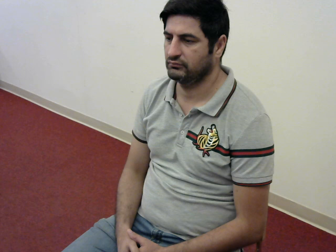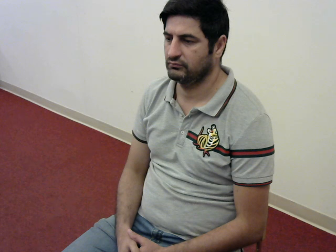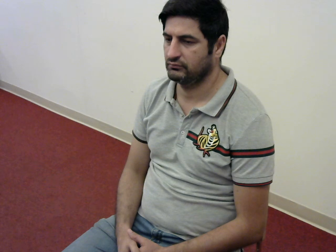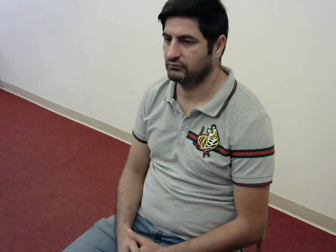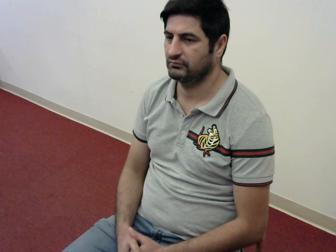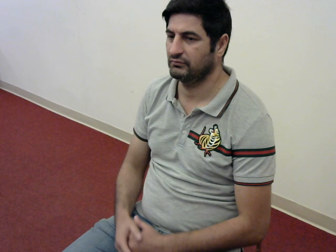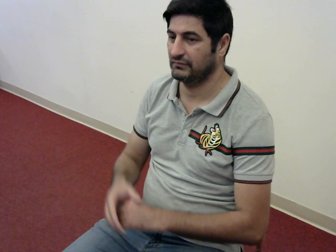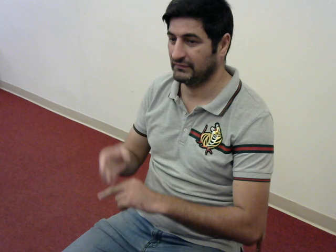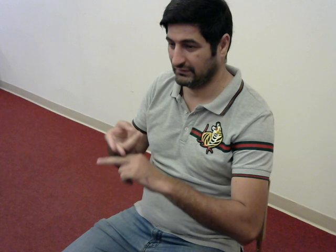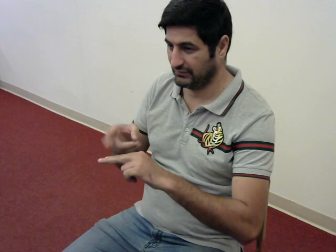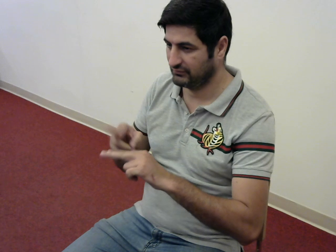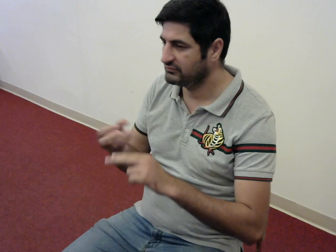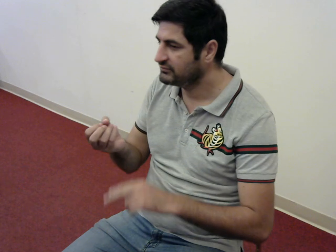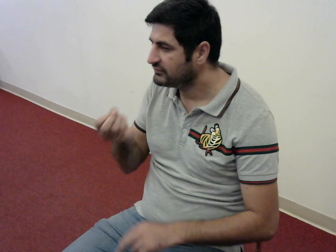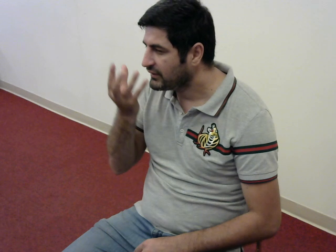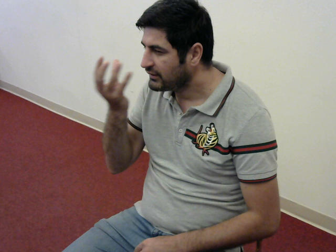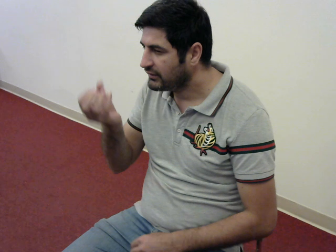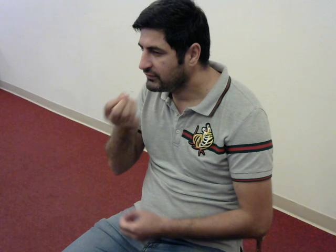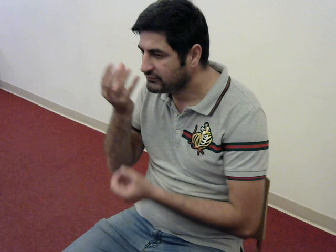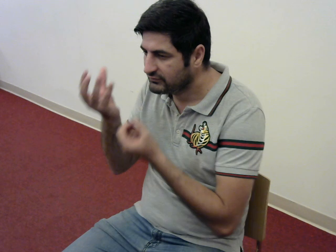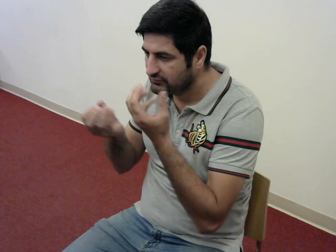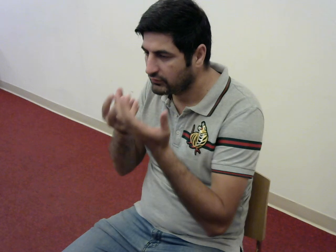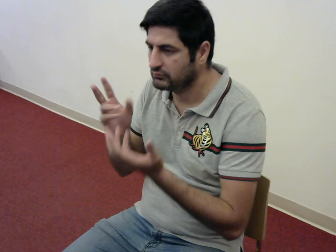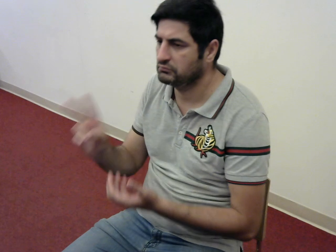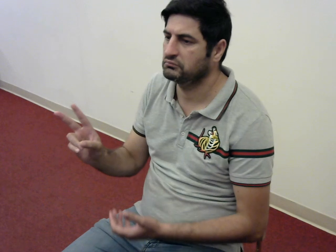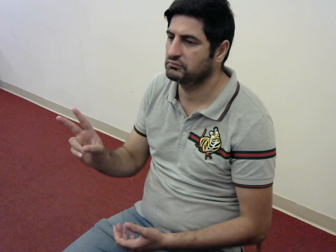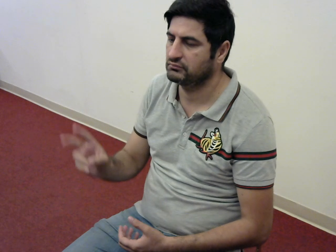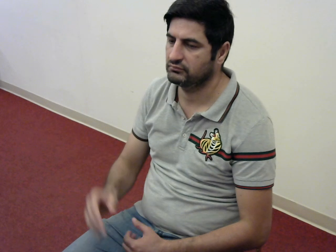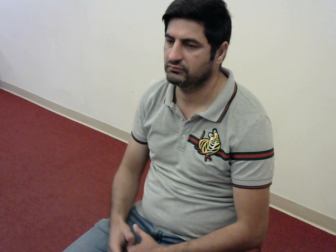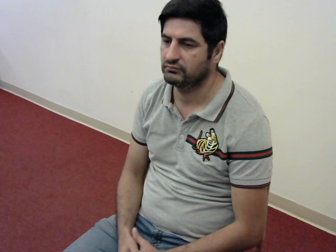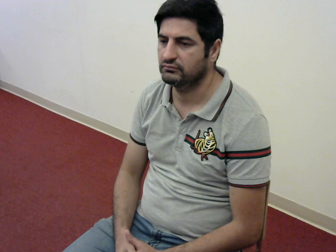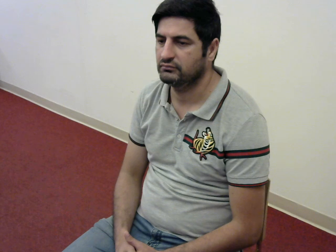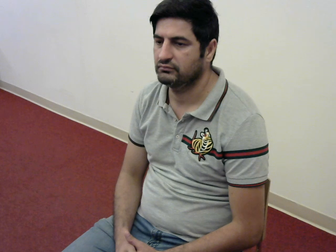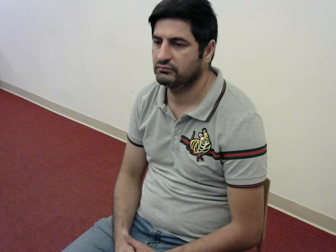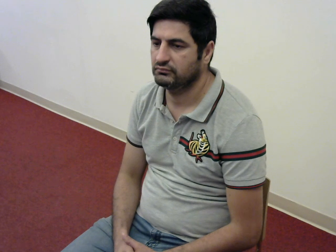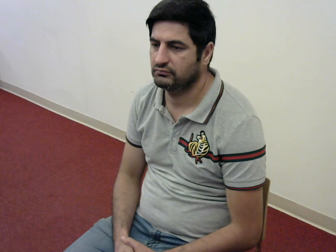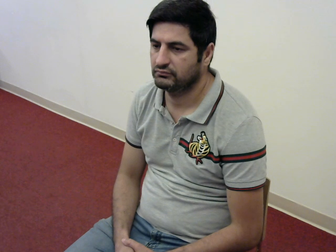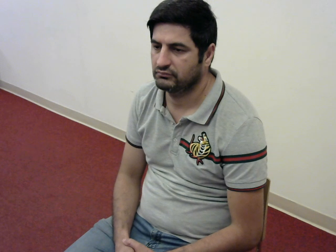Bu çiçəklər kimindir?